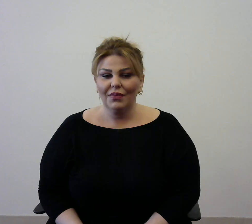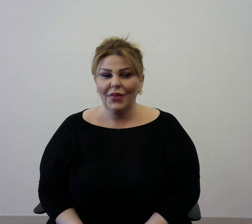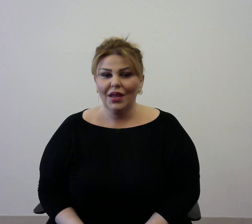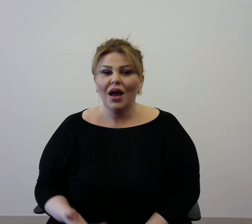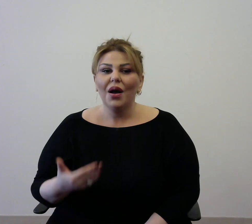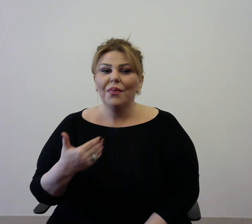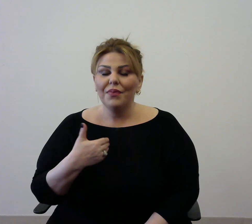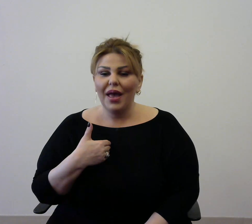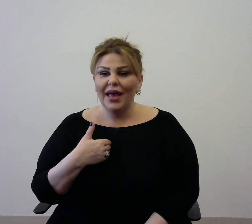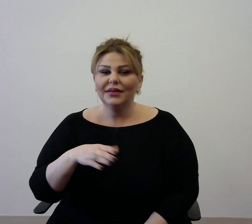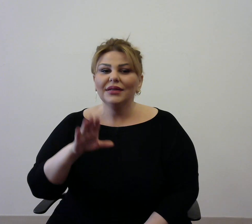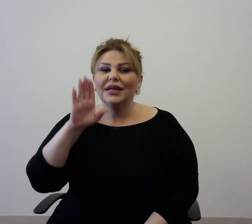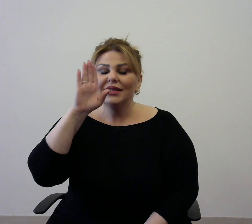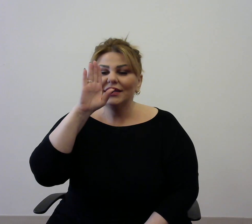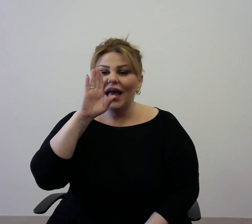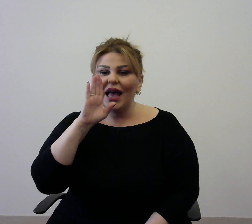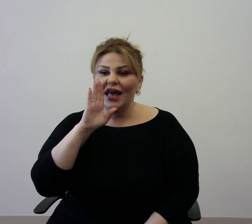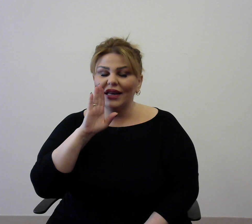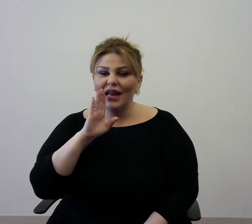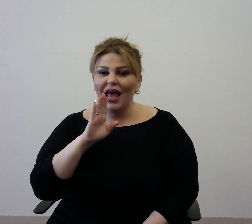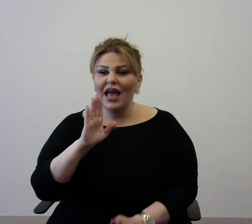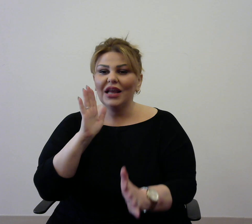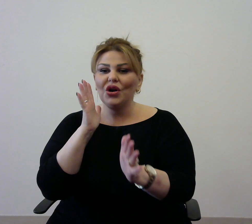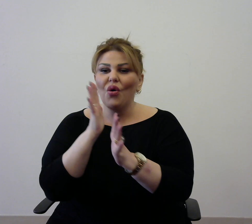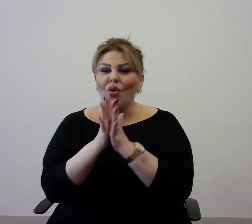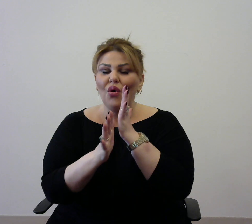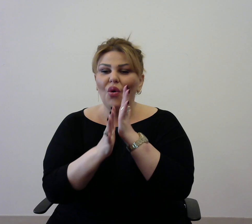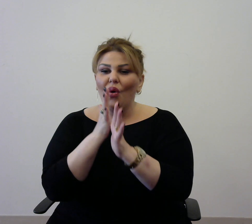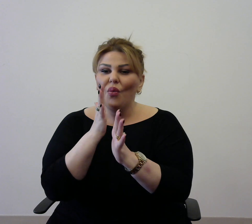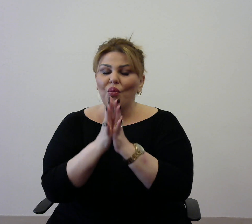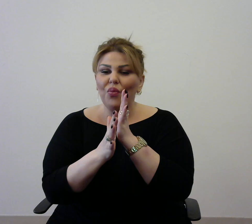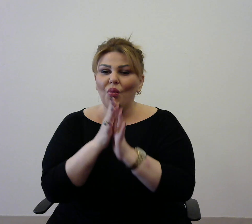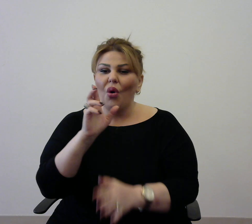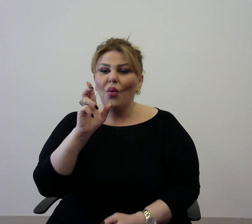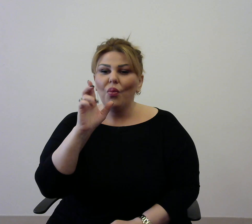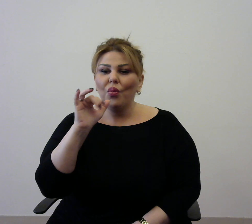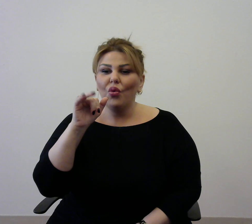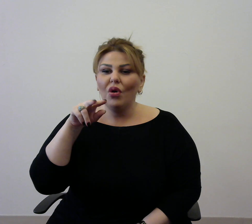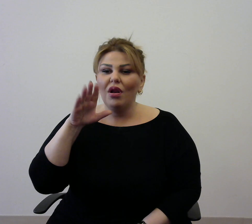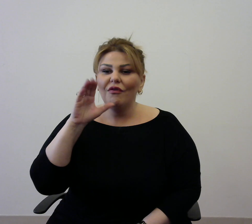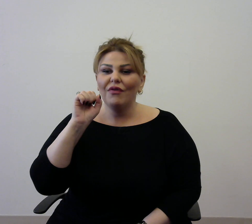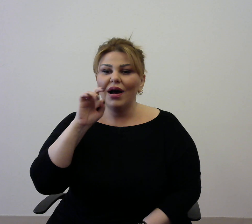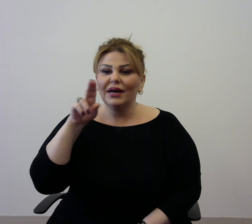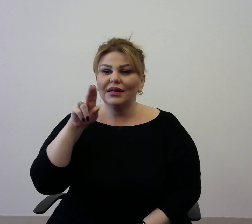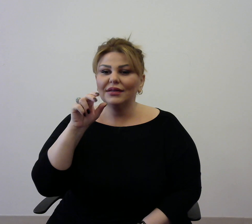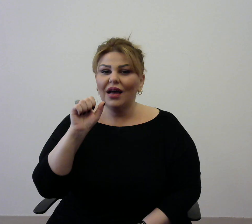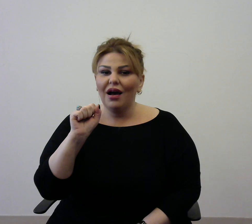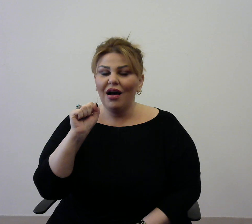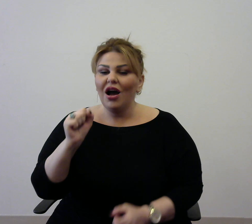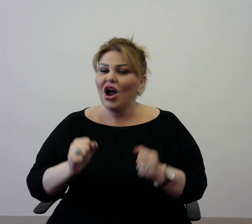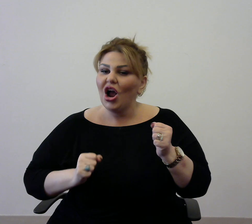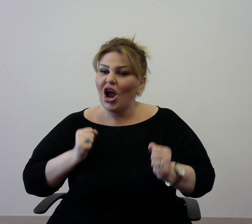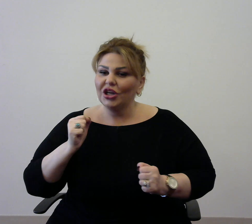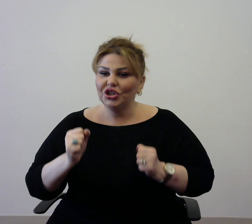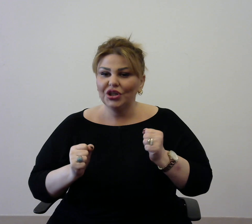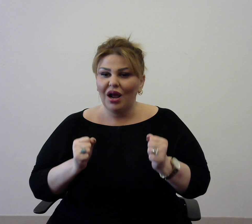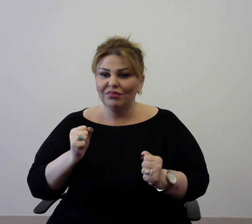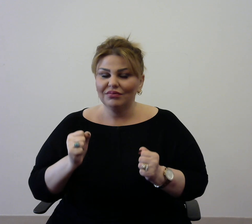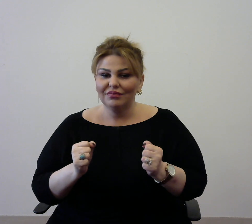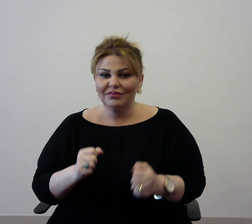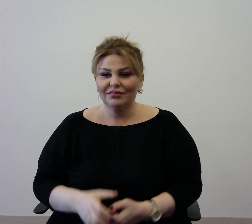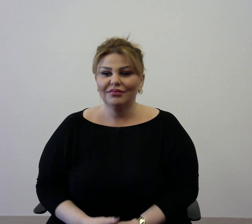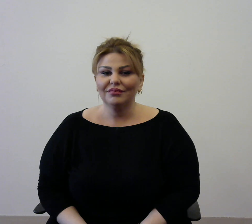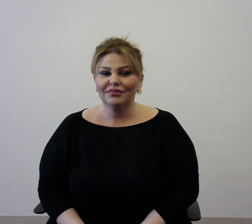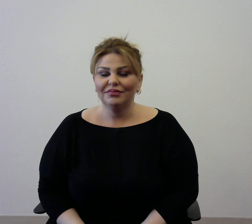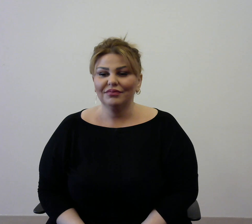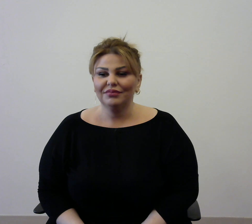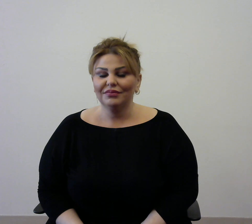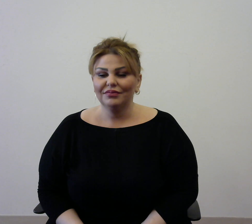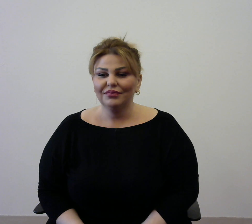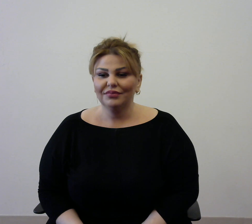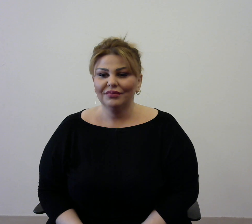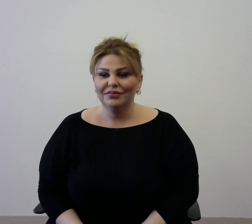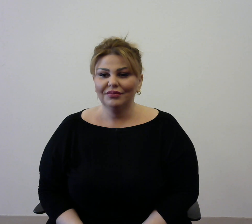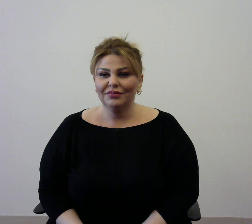Mən səhərlər bulvarda qaçıram